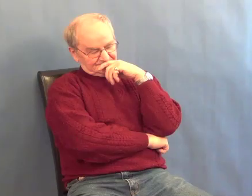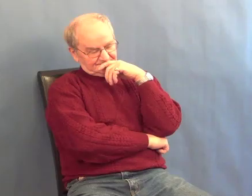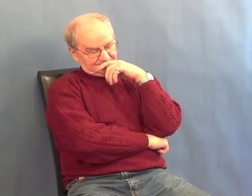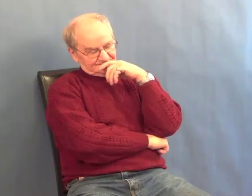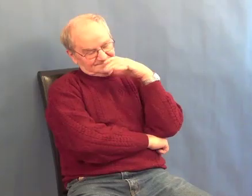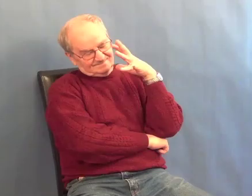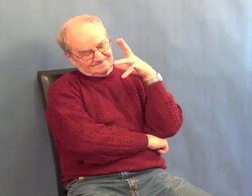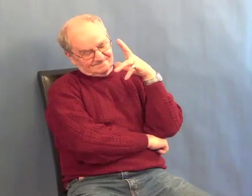Ładny.